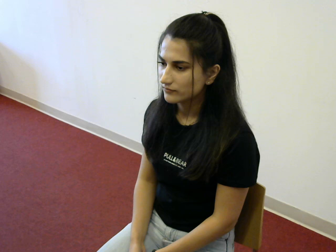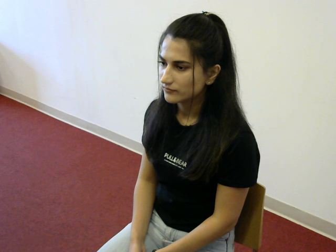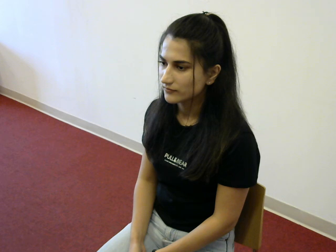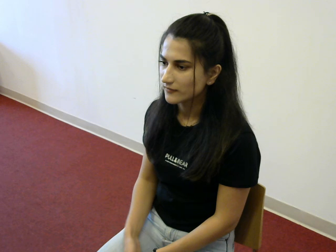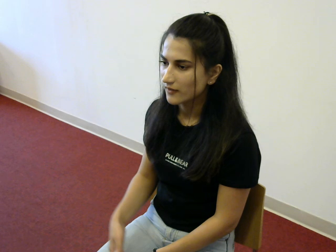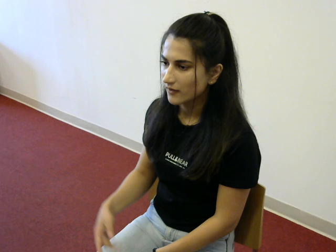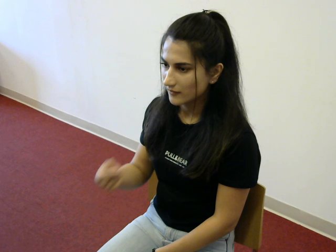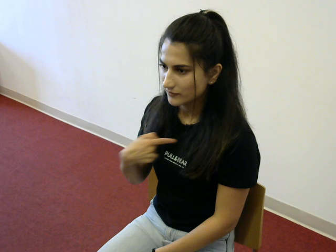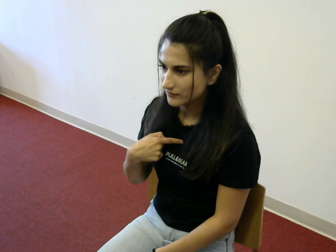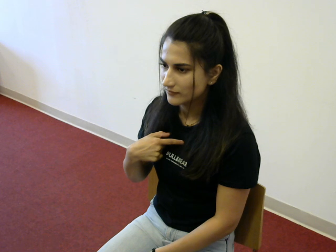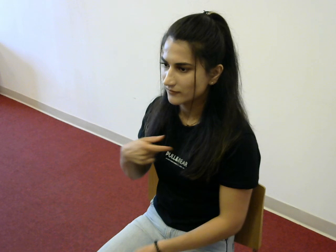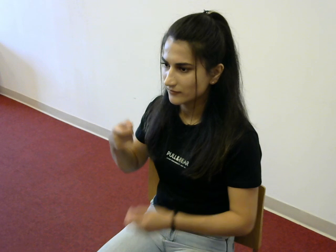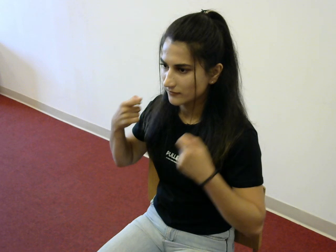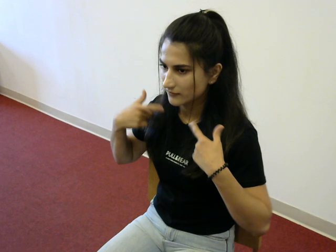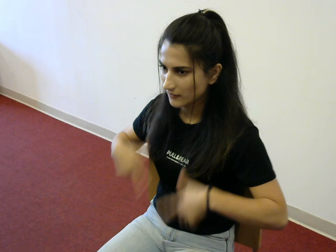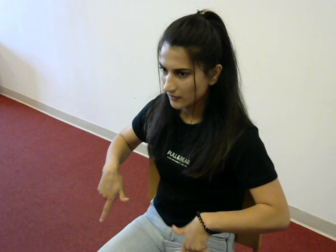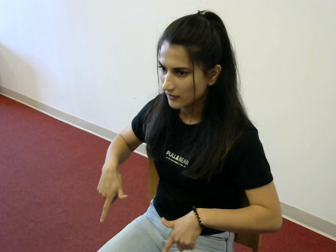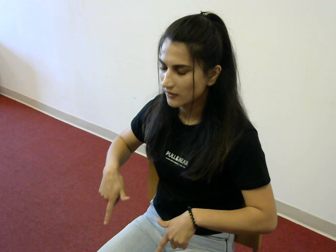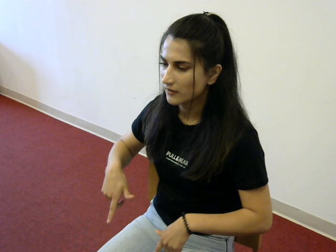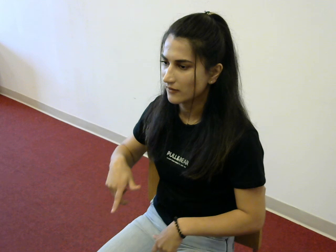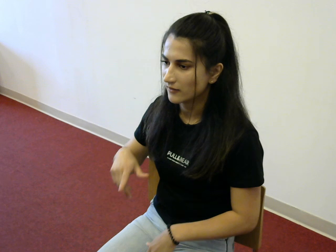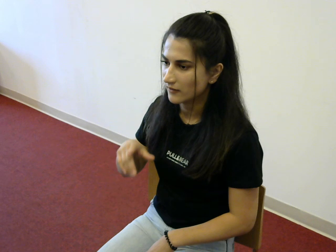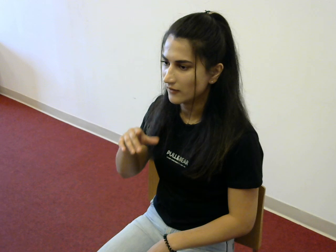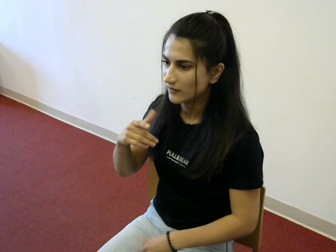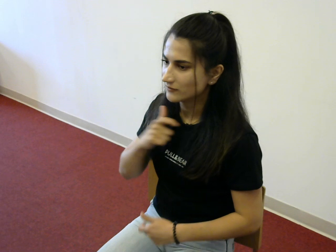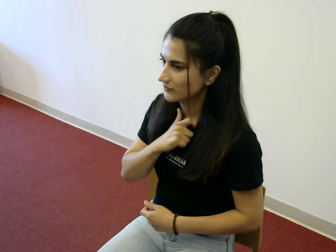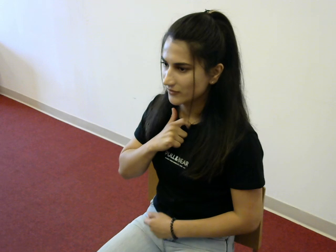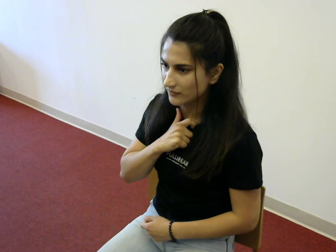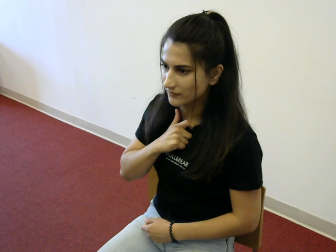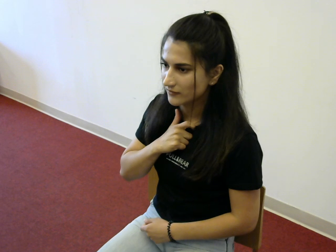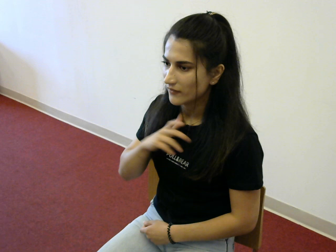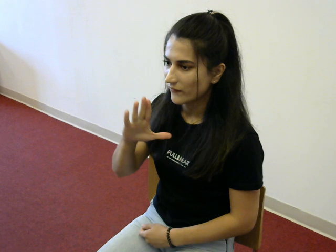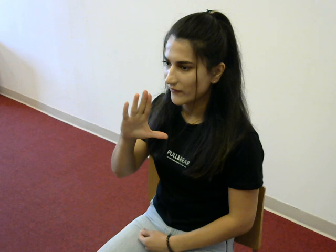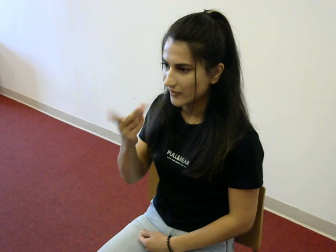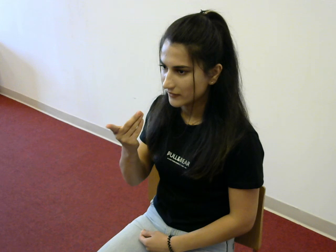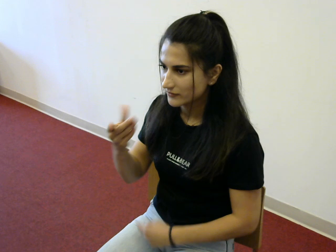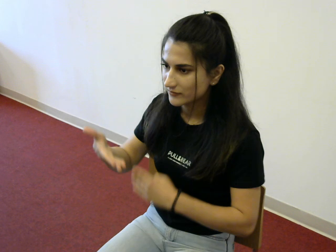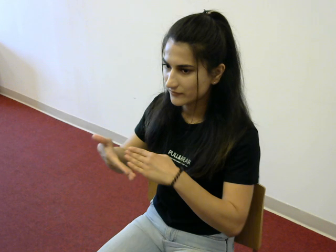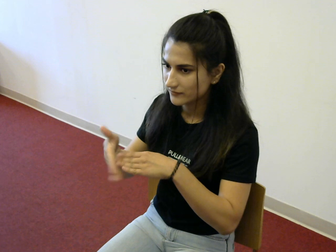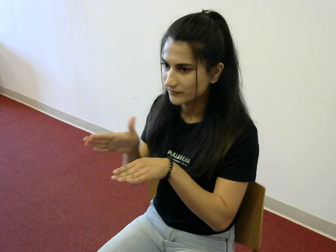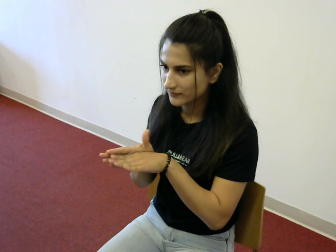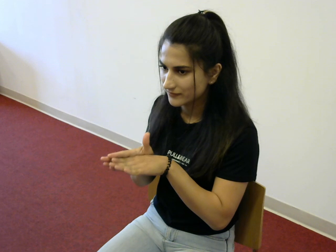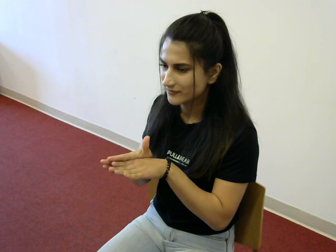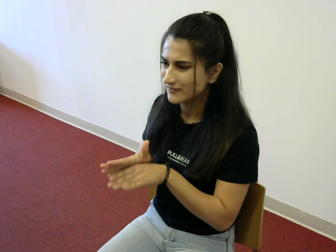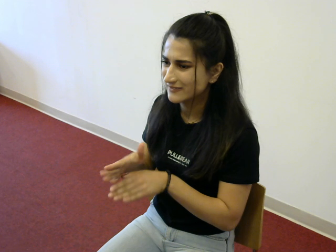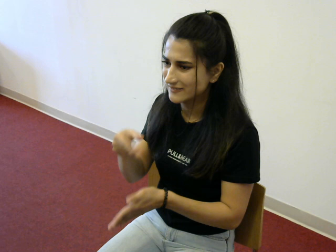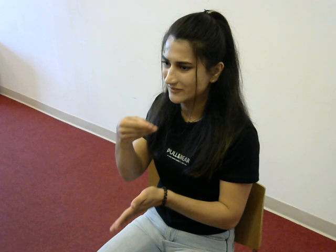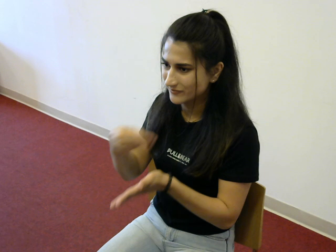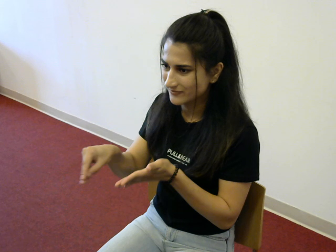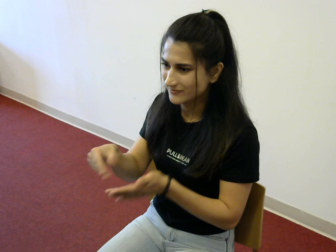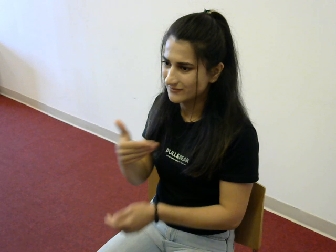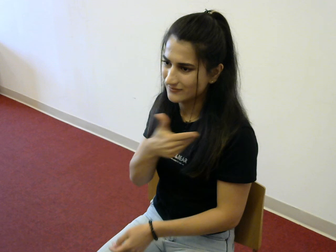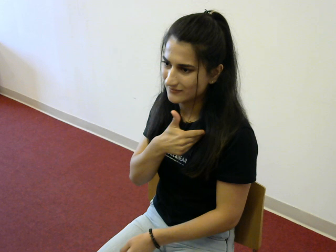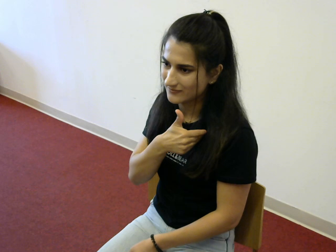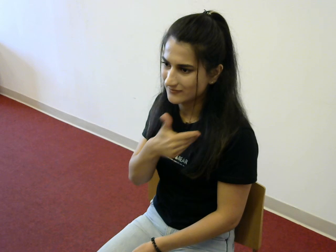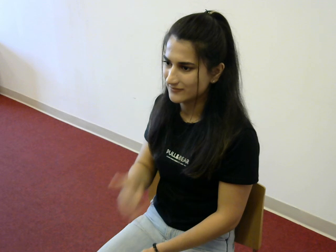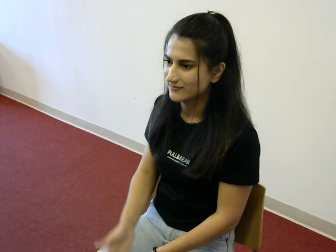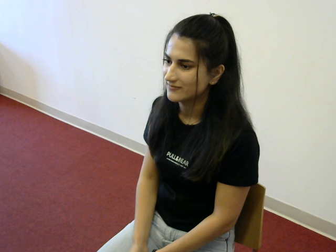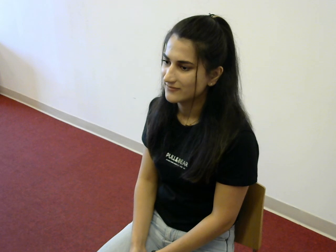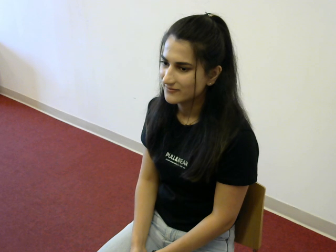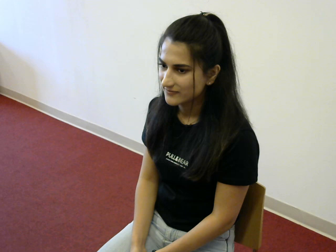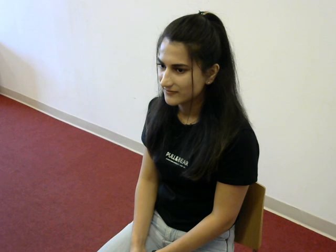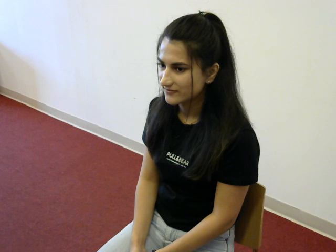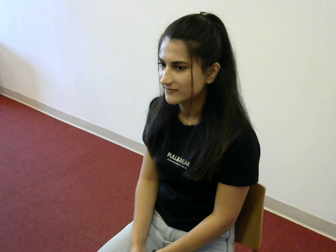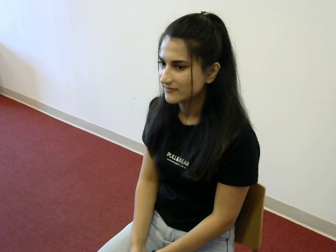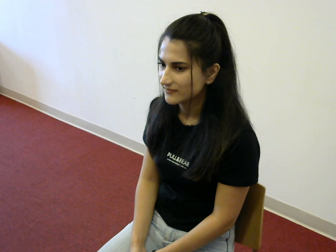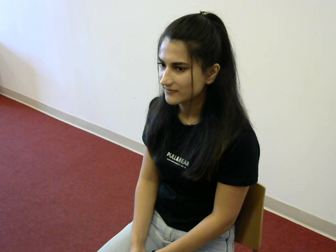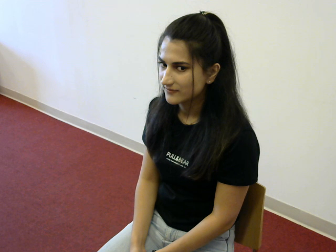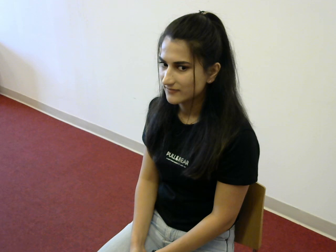Mən kostyum, qalstuk və ayaqqabı almaq istəyirəm